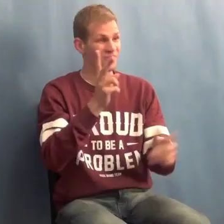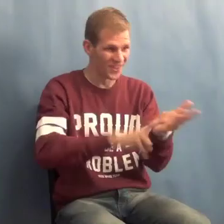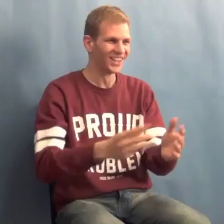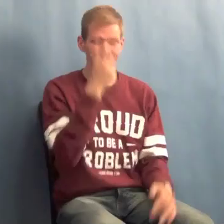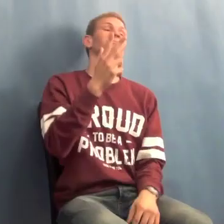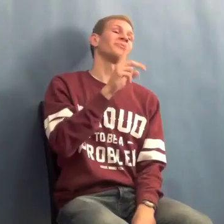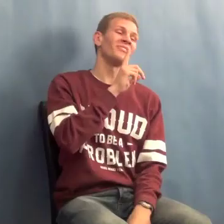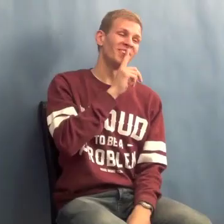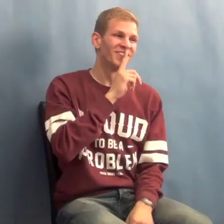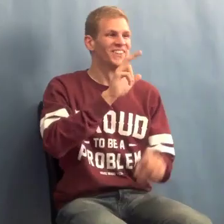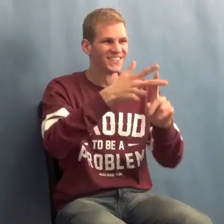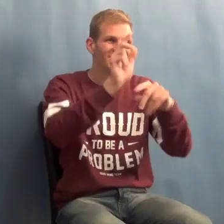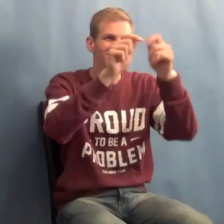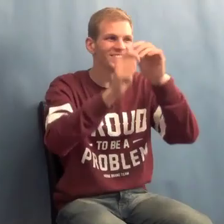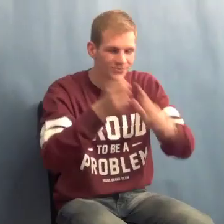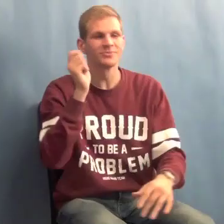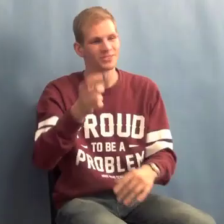To samo powtórzyło się trzeci raz.